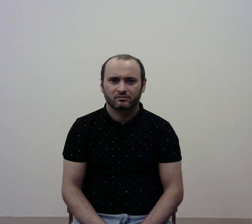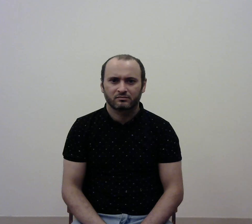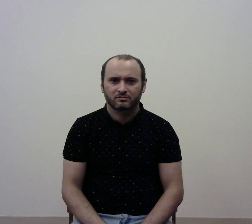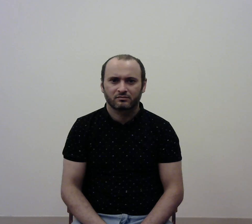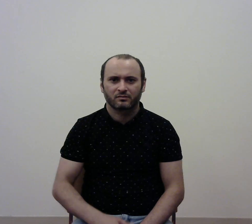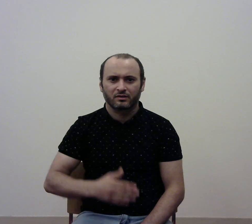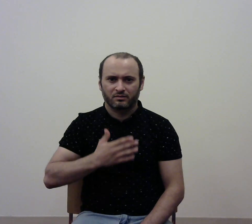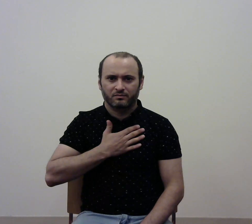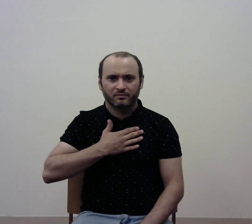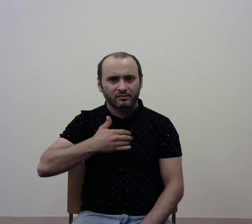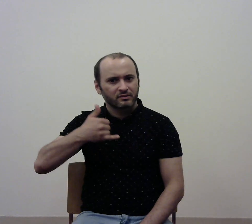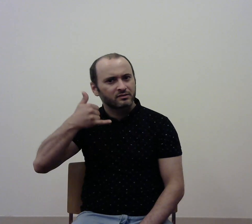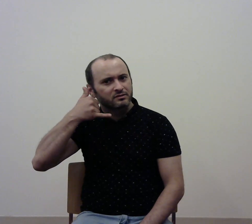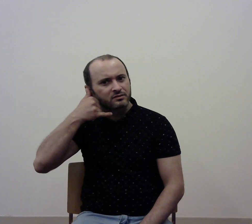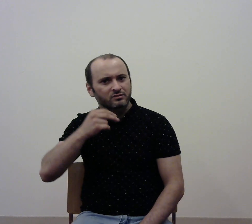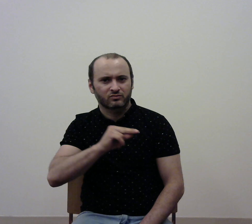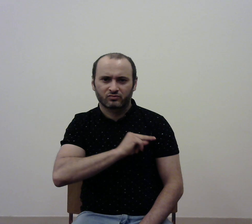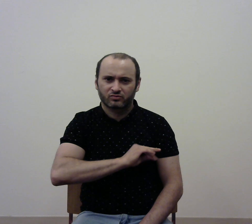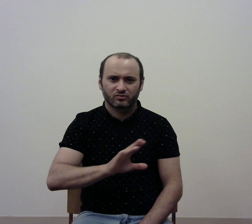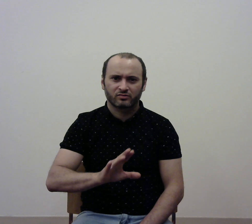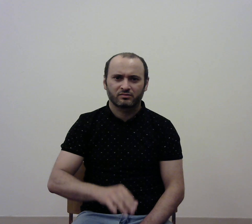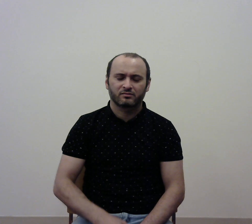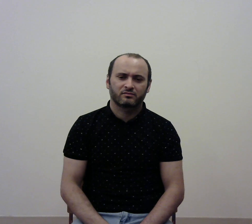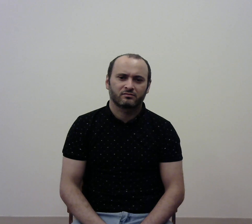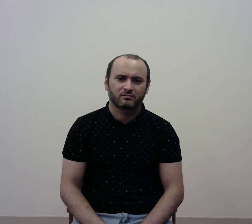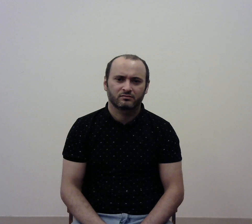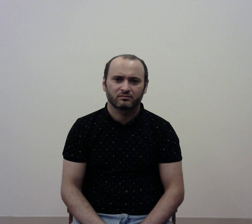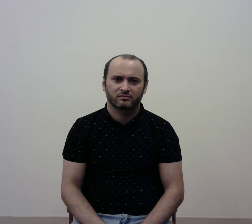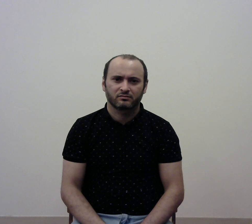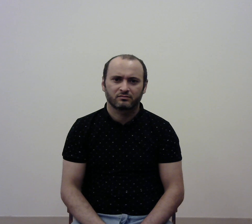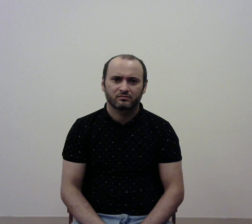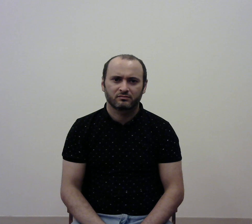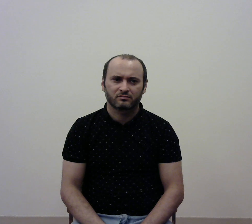Mənim telefonum özümdə deyil